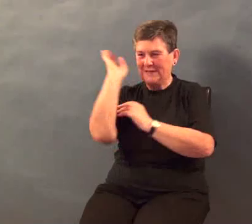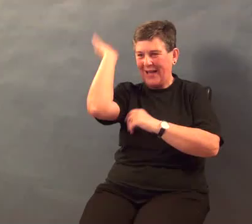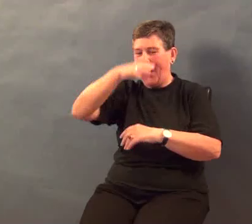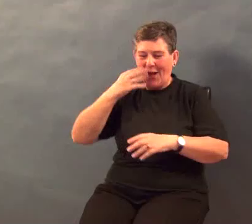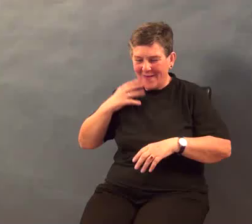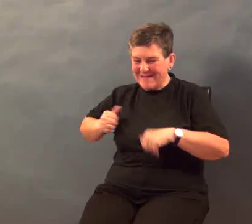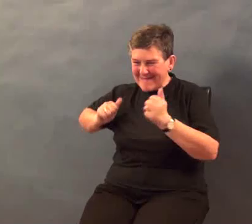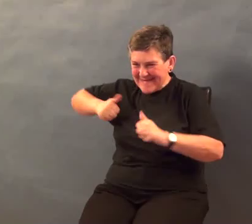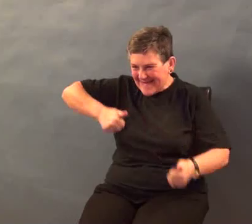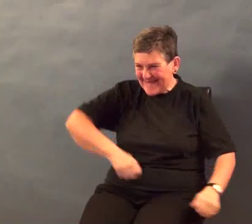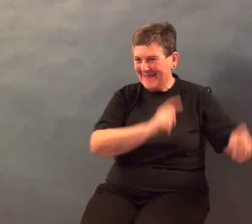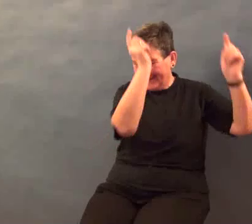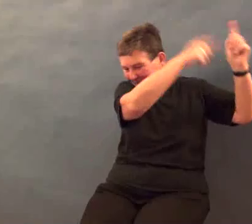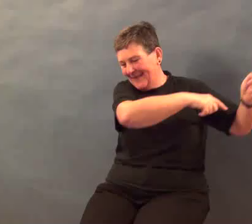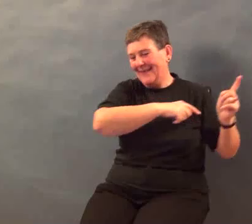Kot pobiegał za ptaszkiem.